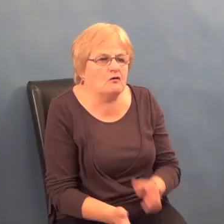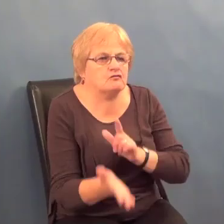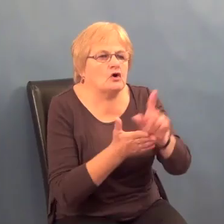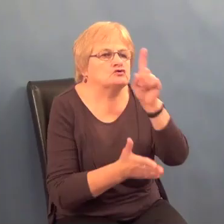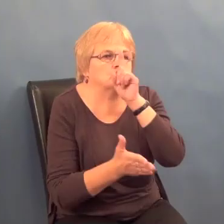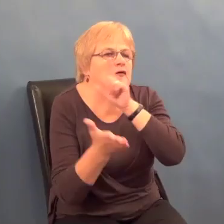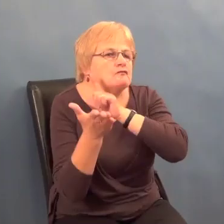Dwunasta - cicho.